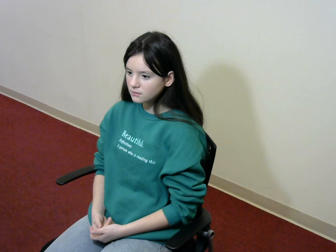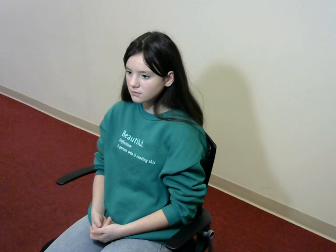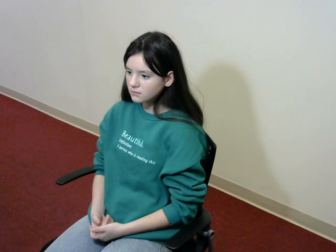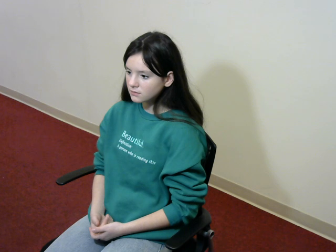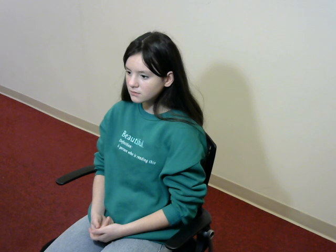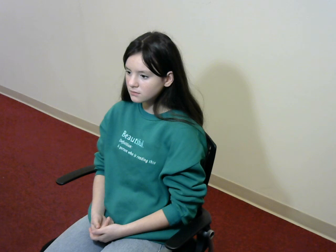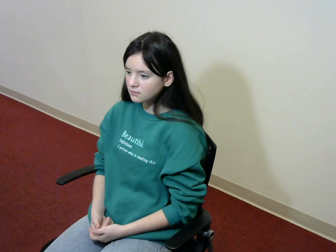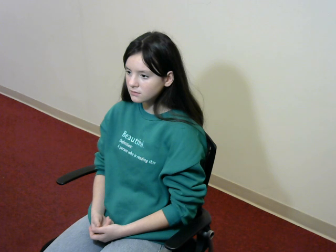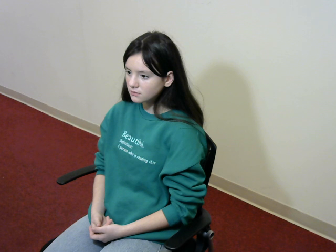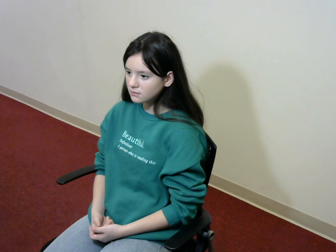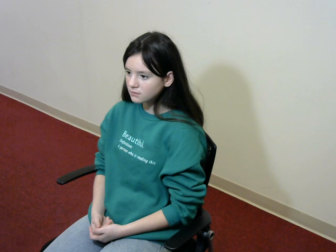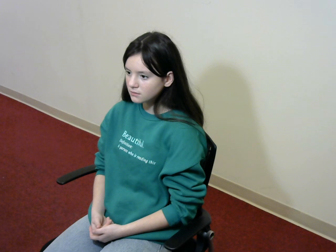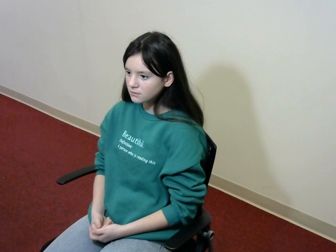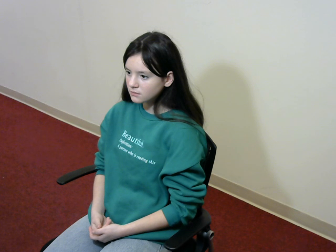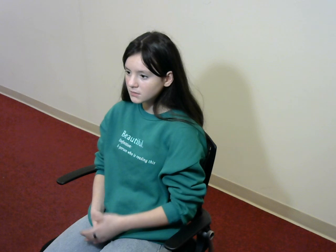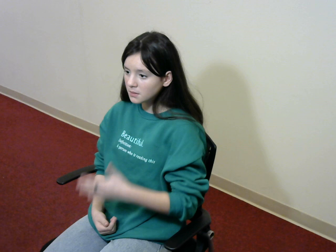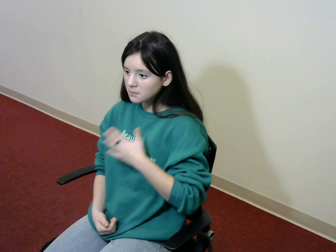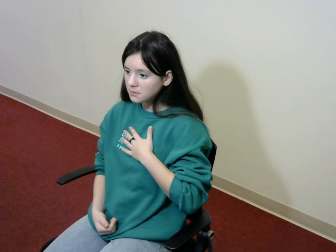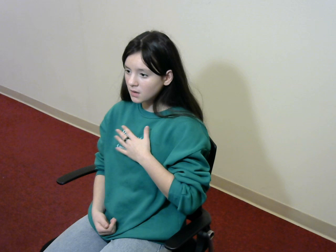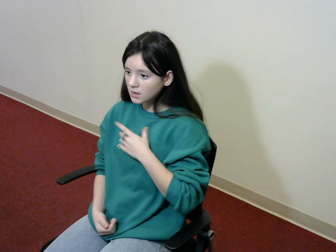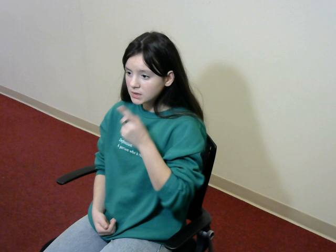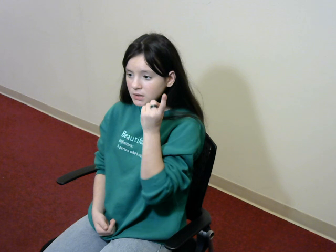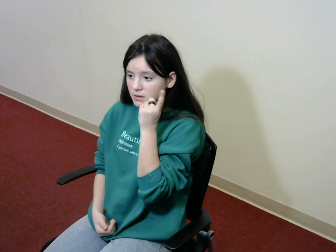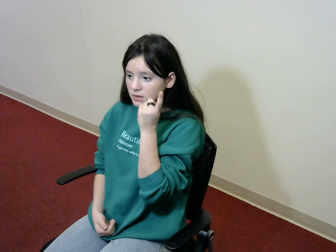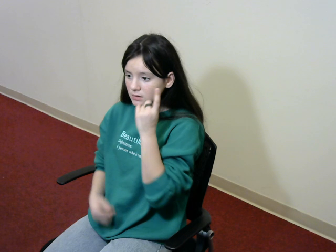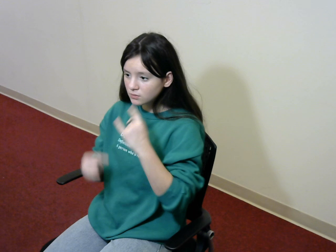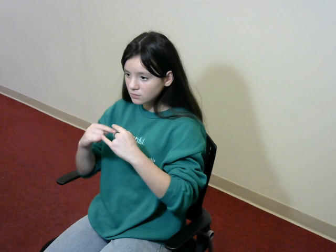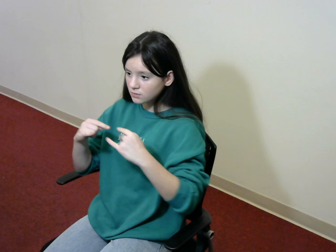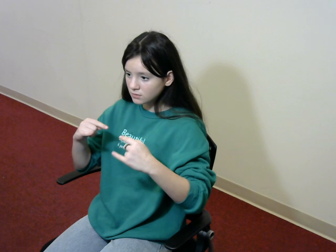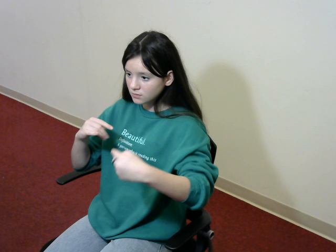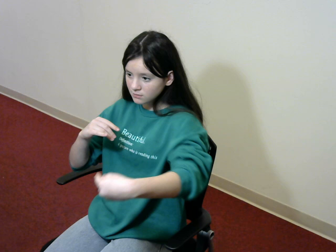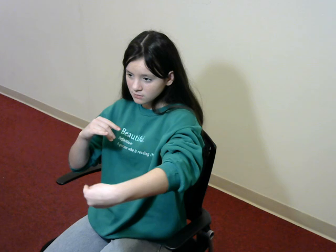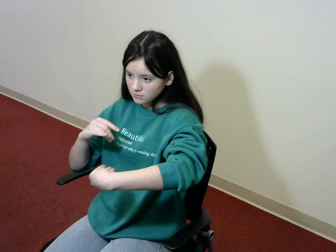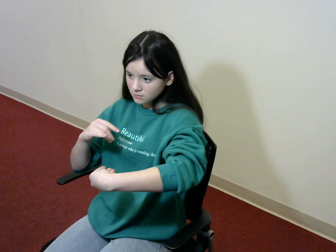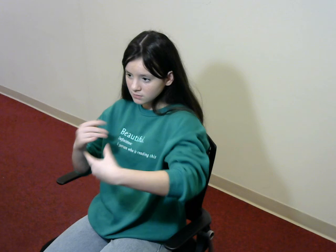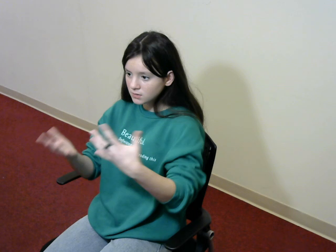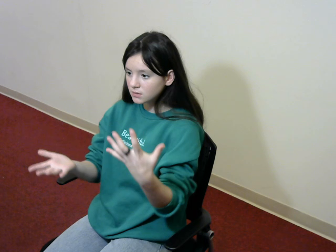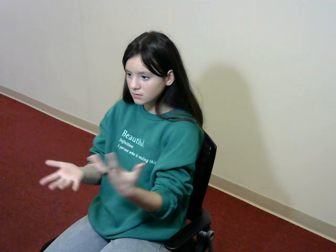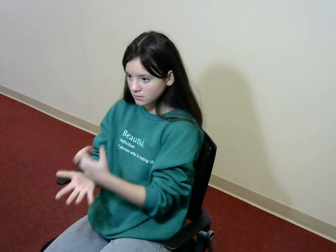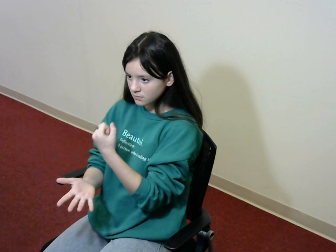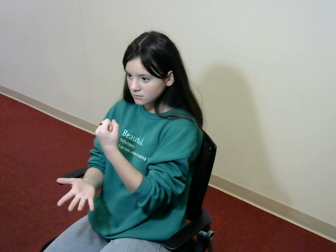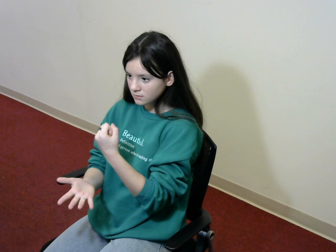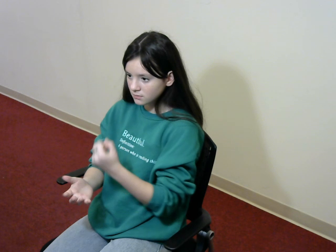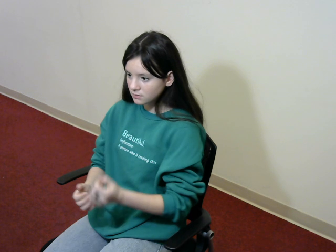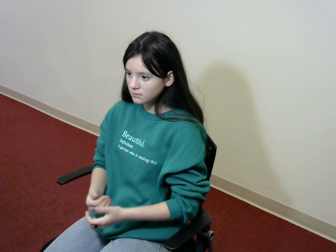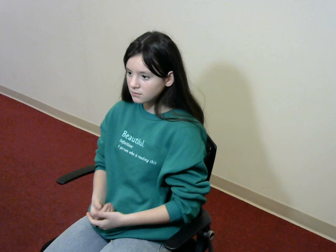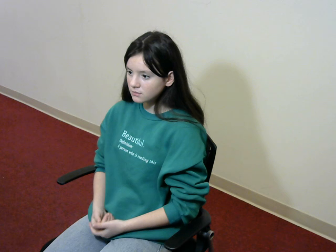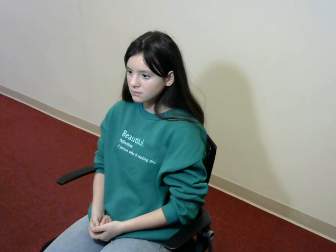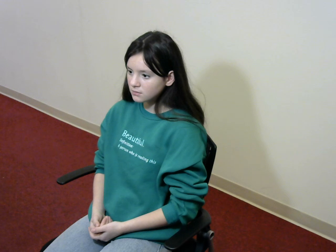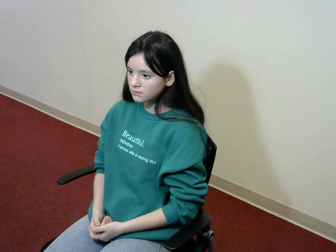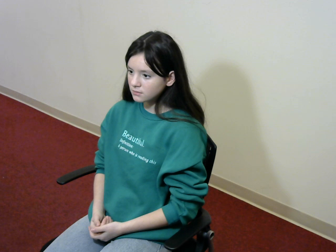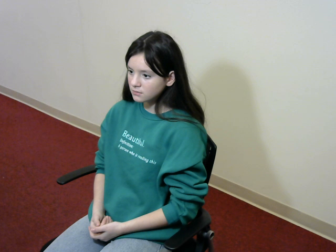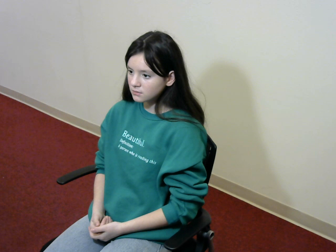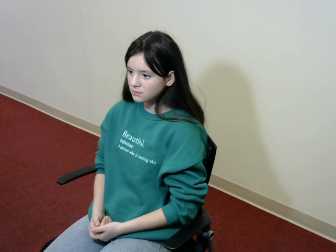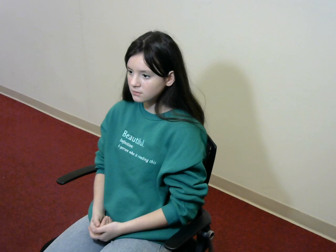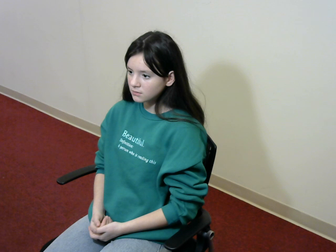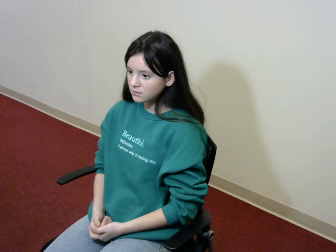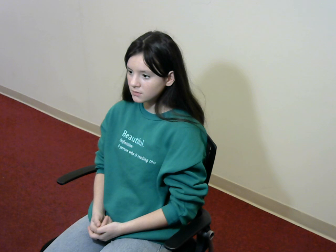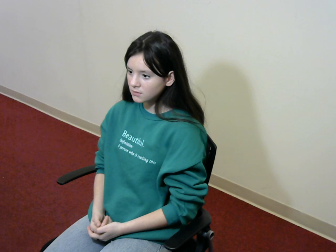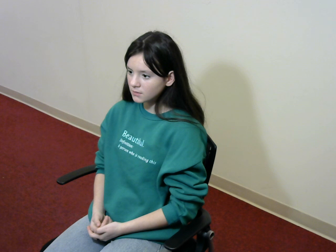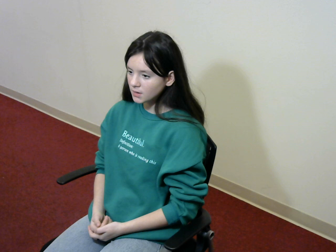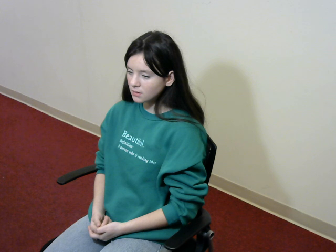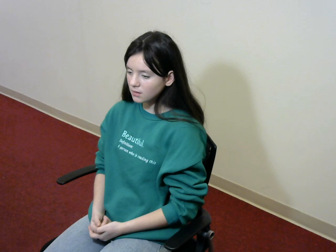Mən telefonumu stolun altından tapdım